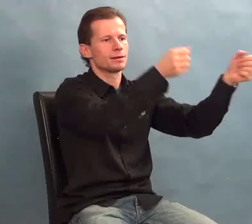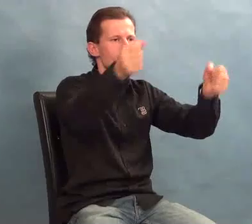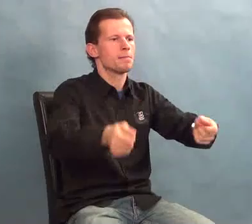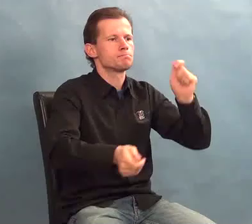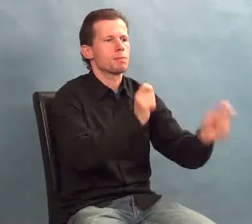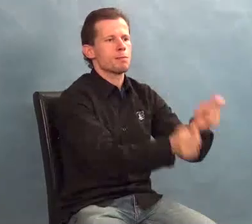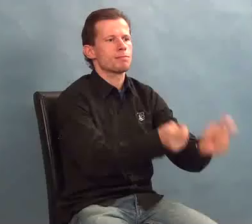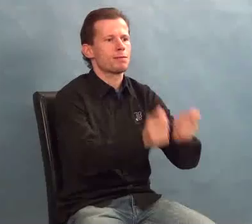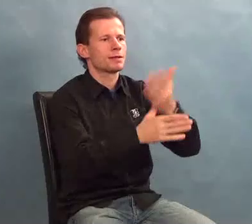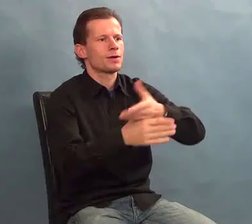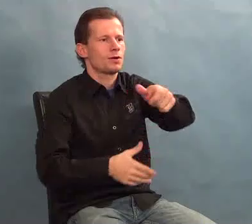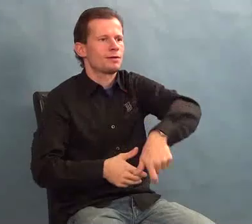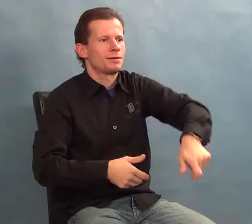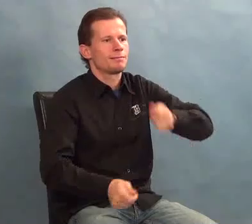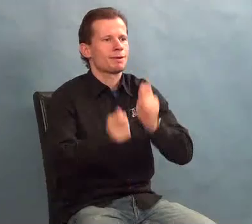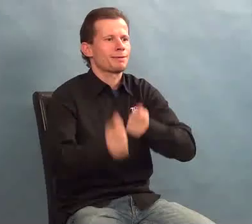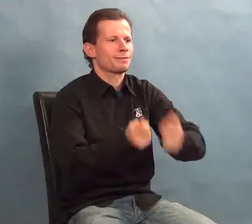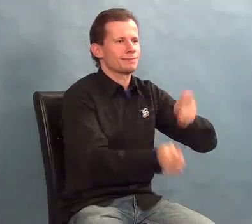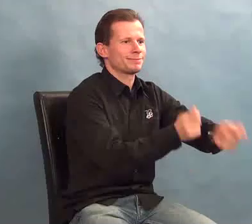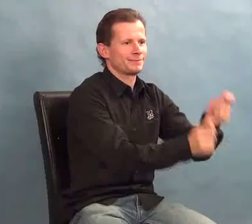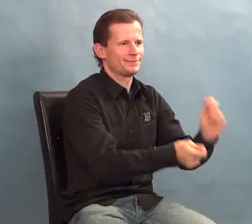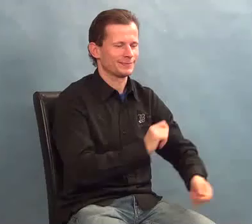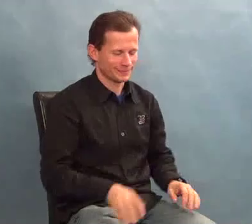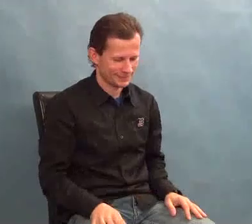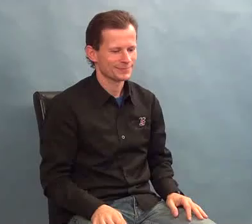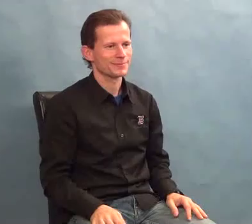Syn grał na kawałku drewnianego płotu.